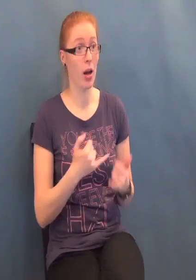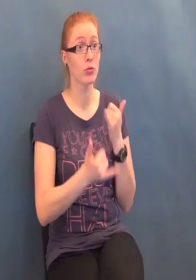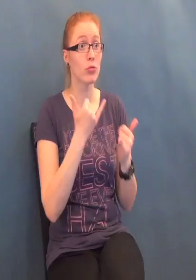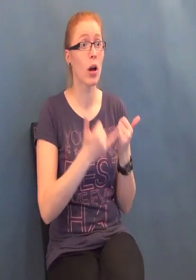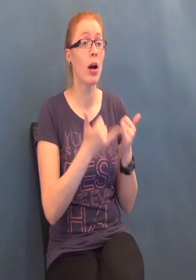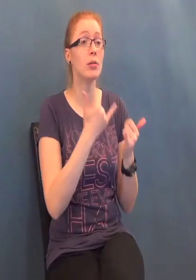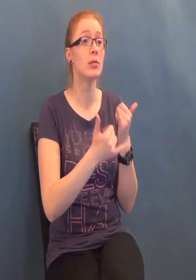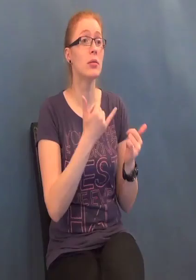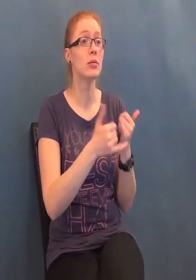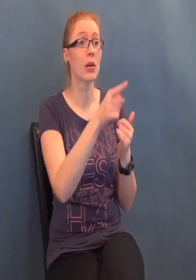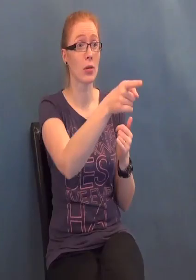A jeżeli...